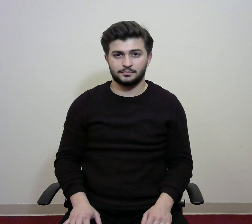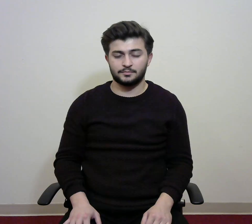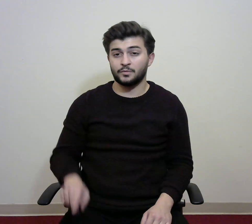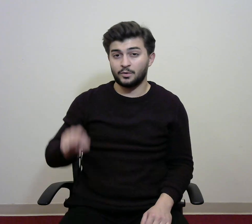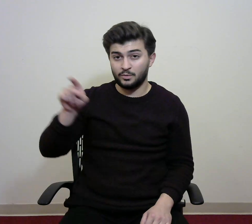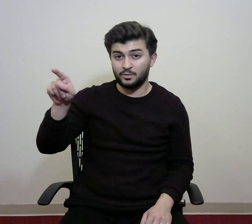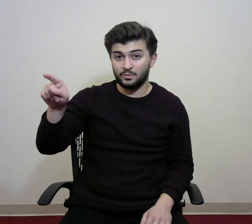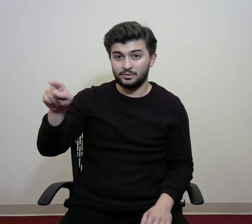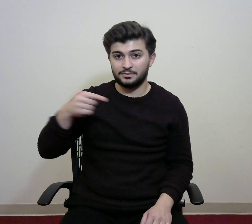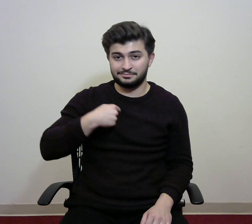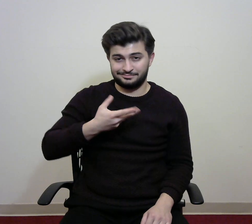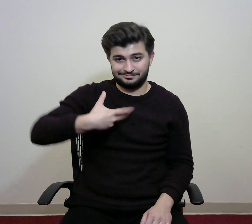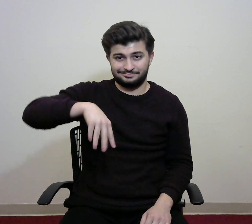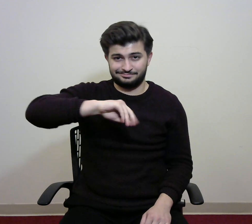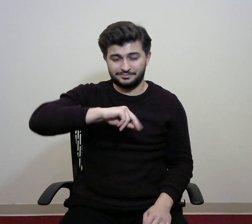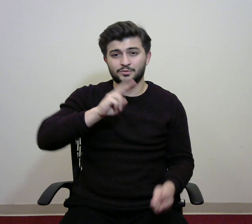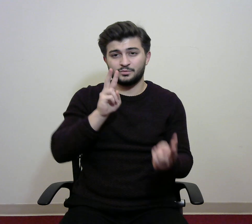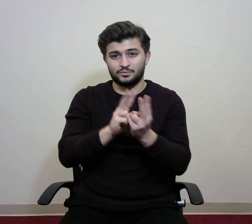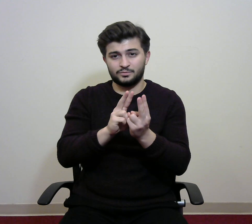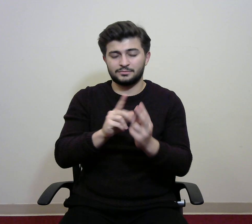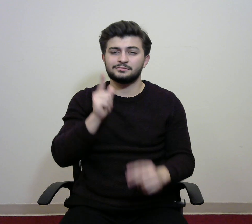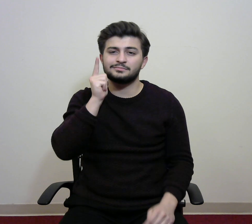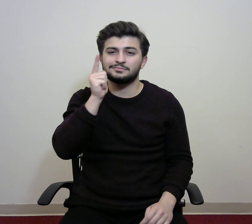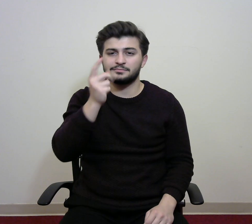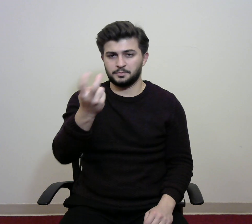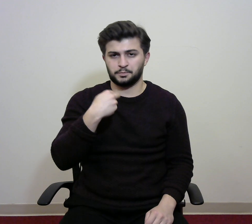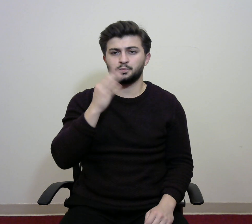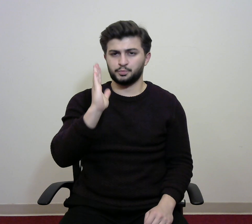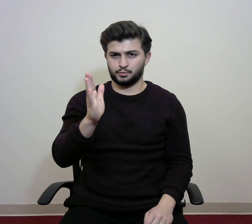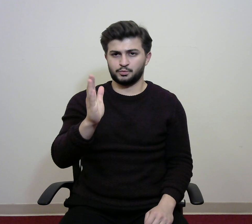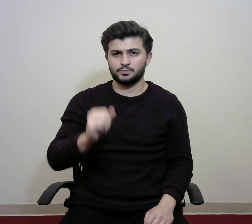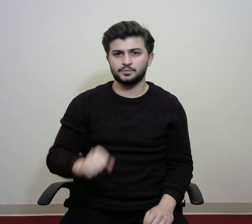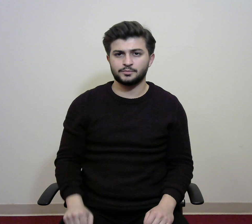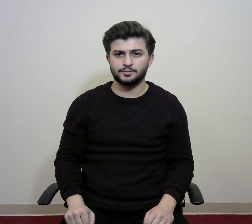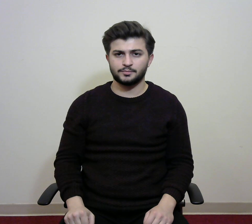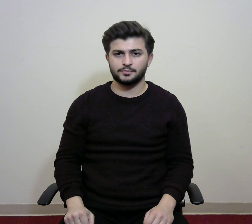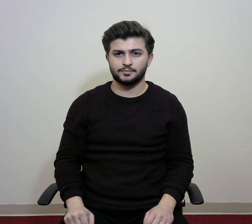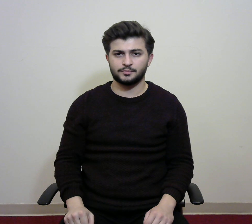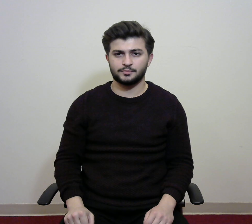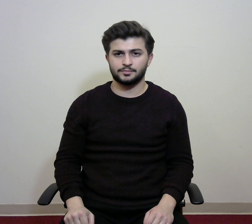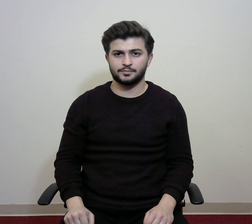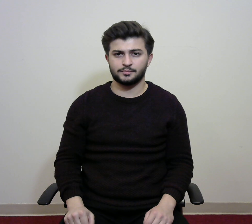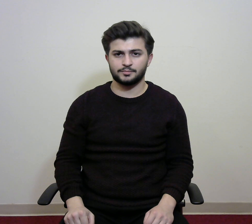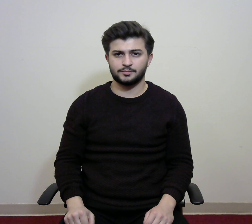O, bizi görməyə birisigün gələcək